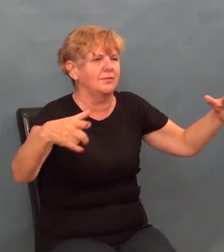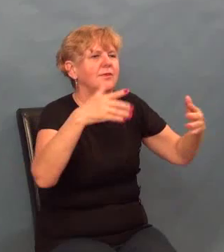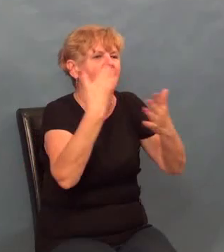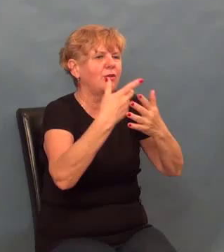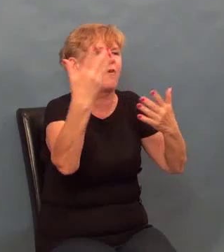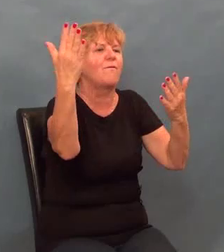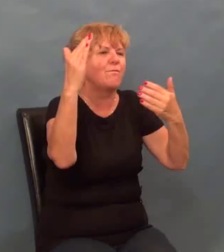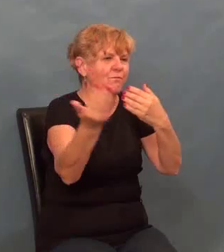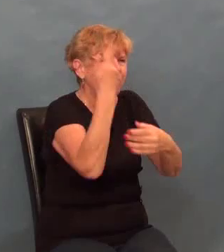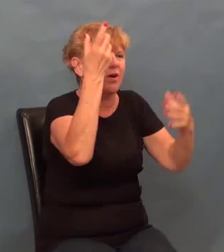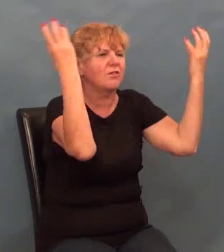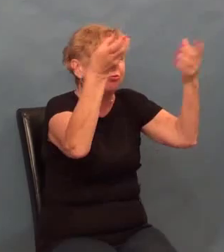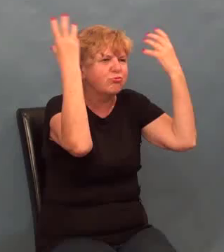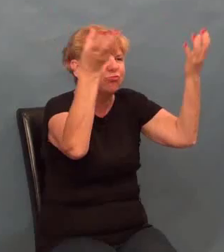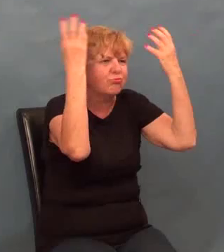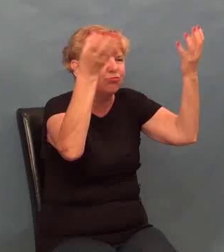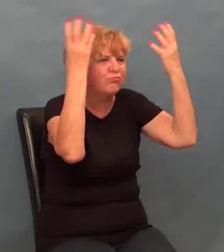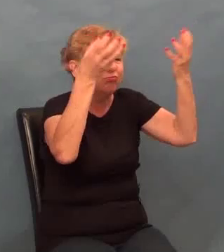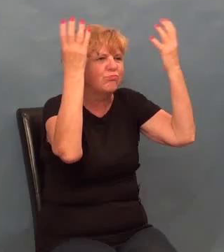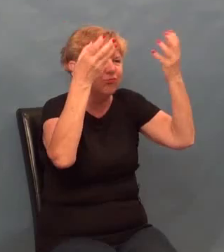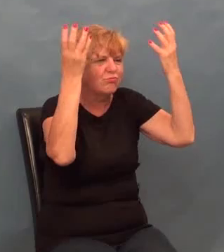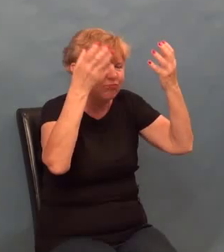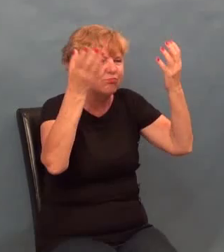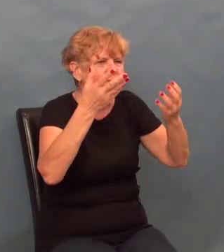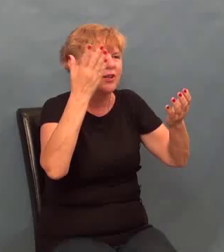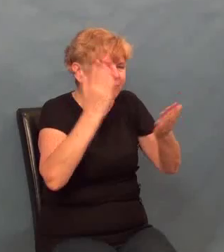Dlatego włączył się alarm.